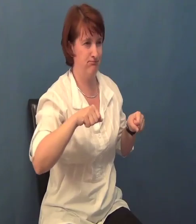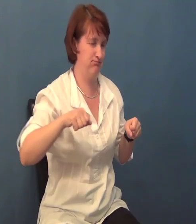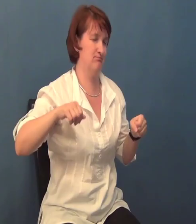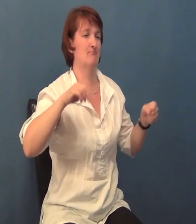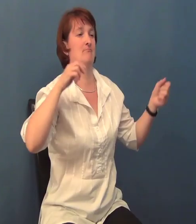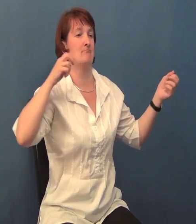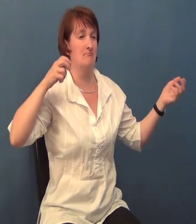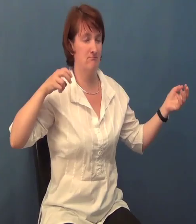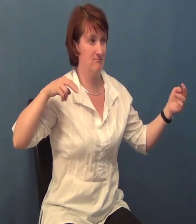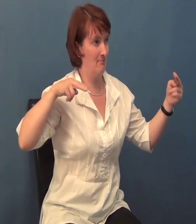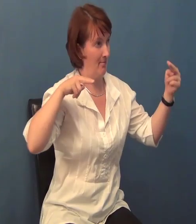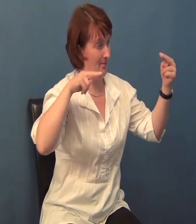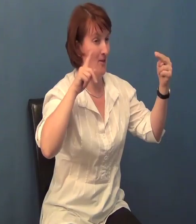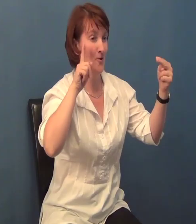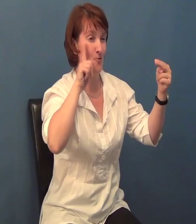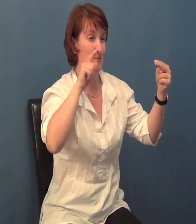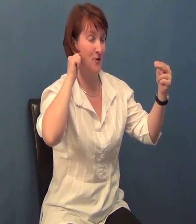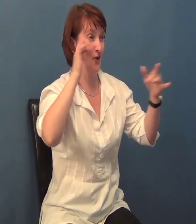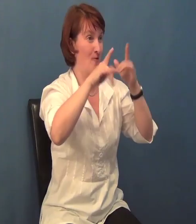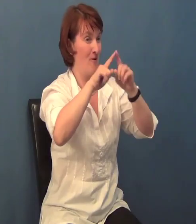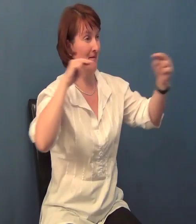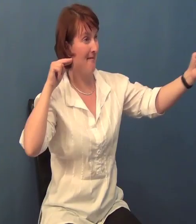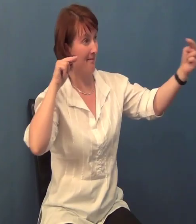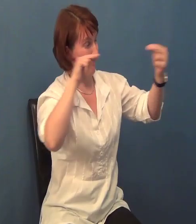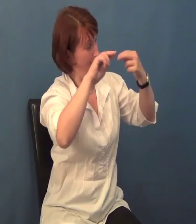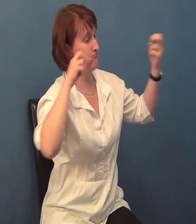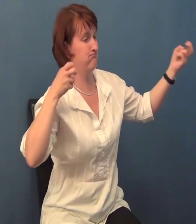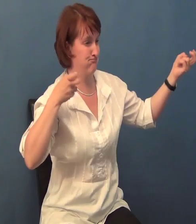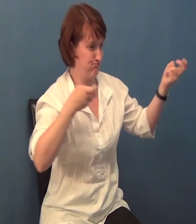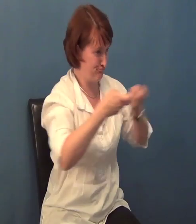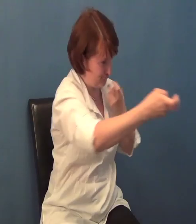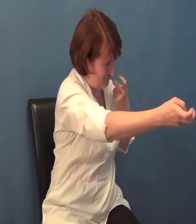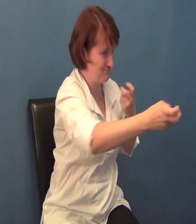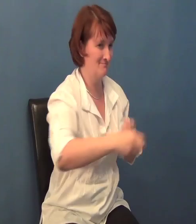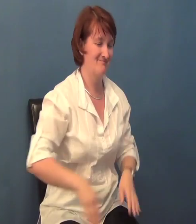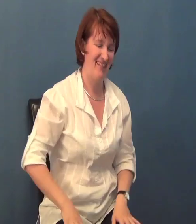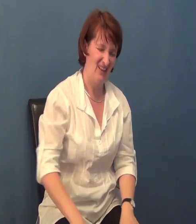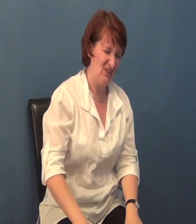Pojawia się dziewczyna na rowerze, ich spojrzenia się spotykają, chłopak i dziewczyna patrzą na siebie, chłopak przewraca się, bolą go nogi.